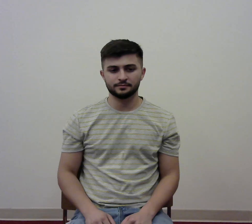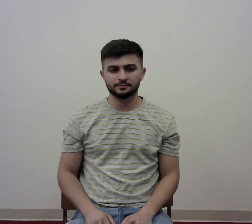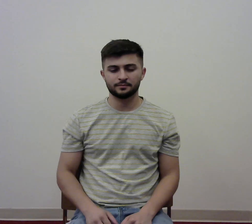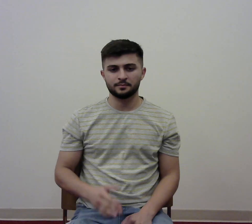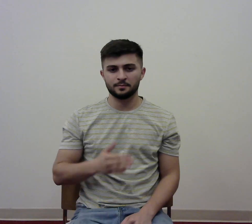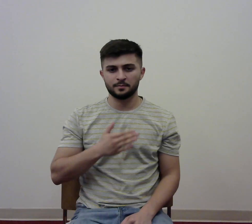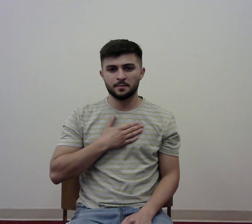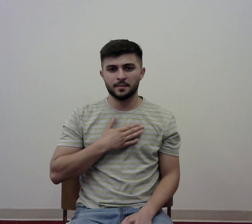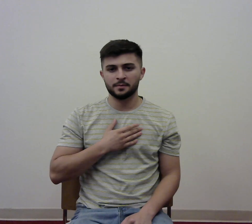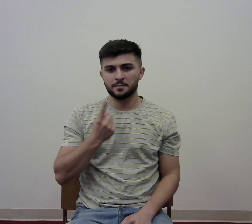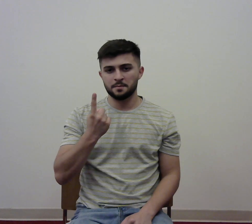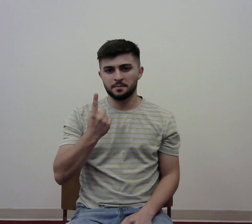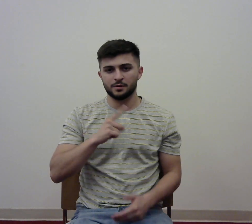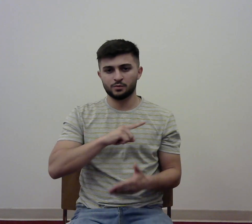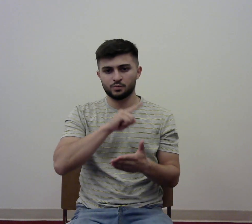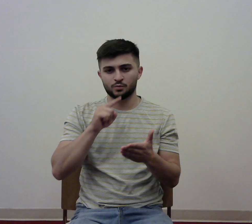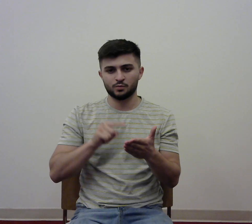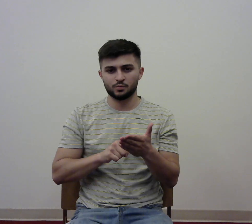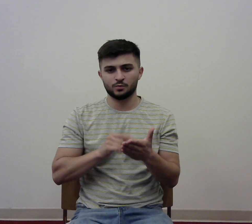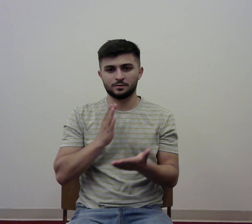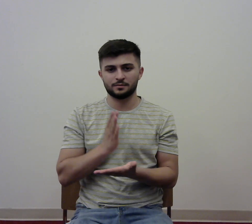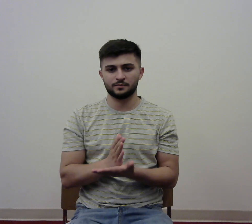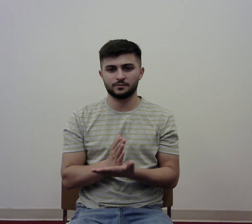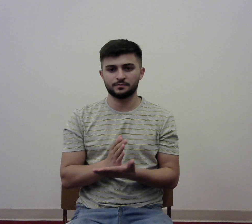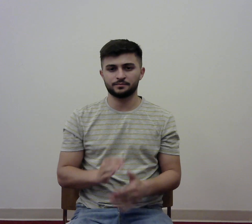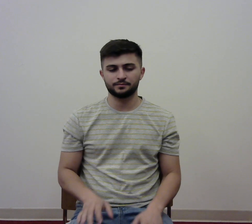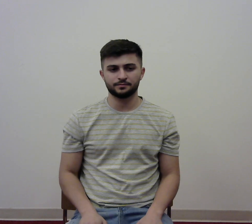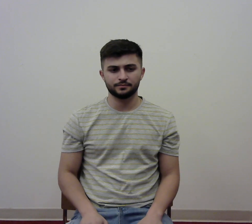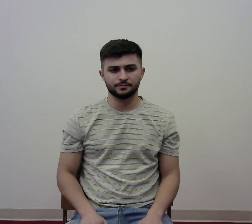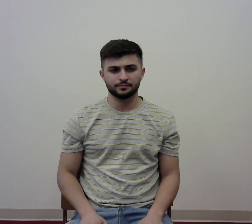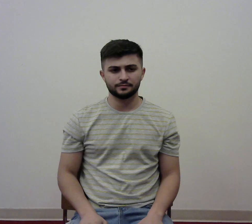Mənim bir sualım var